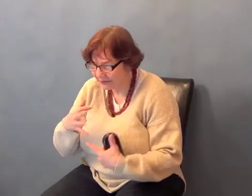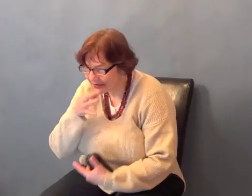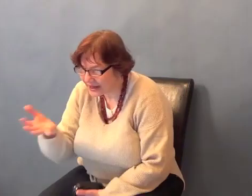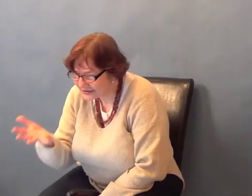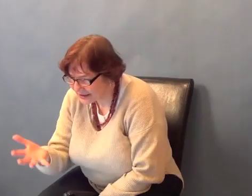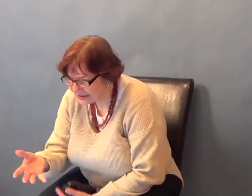Pytam gdzie.